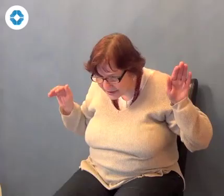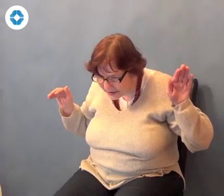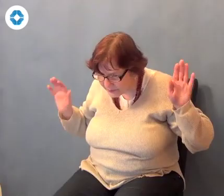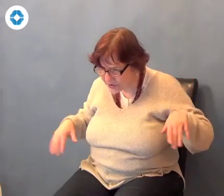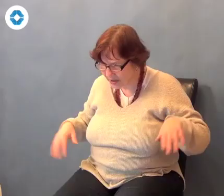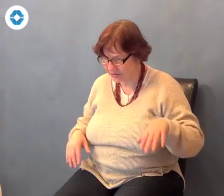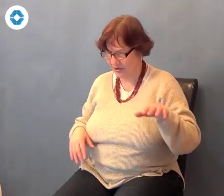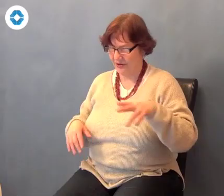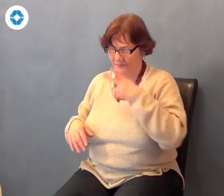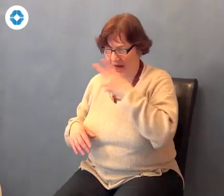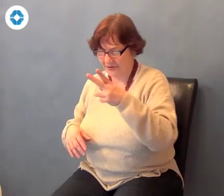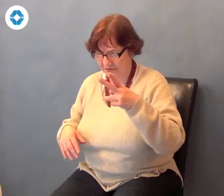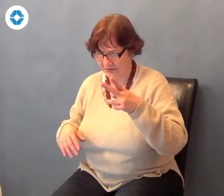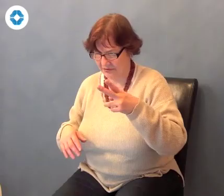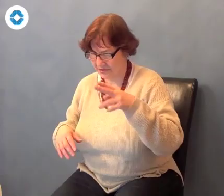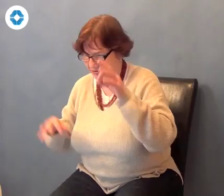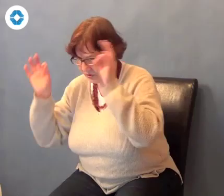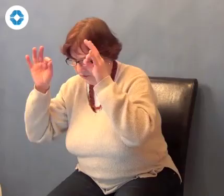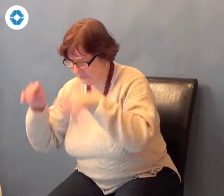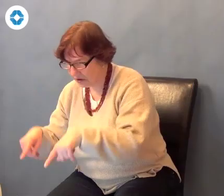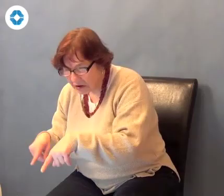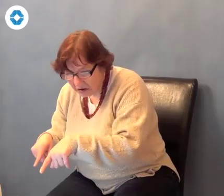Ptak widzi sowę.